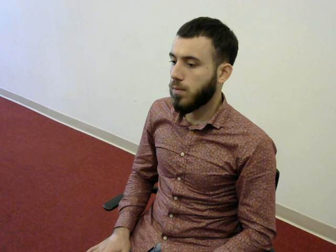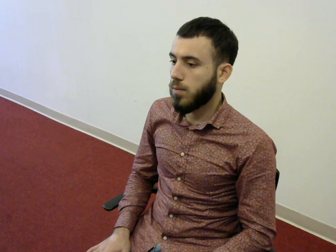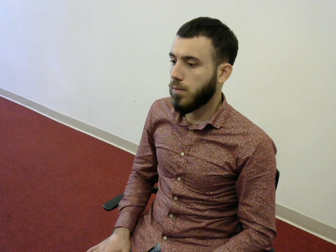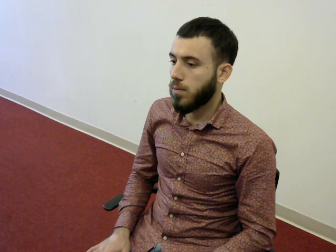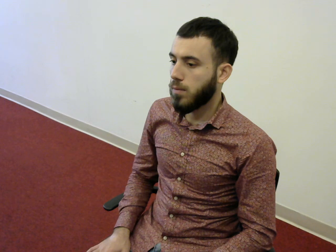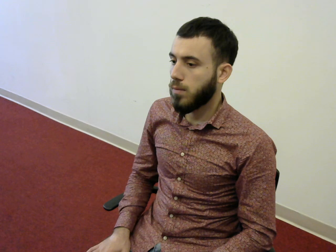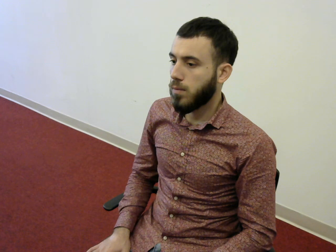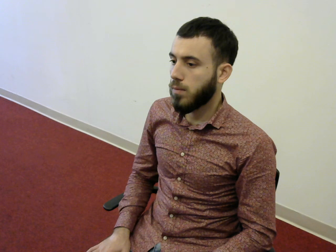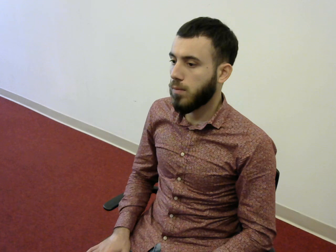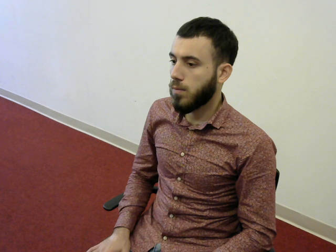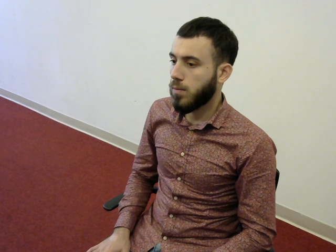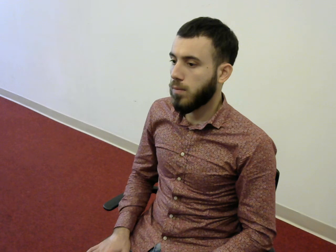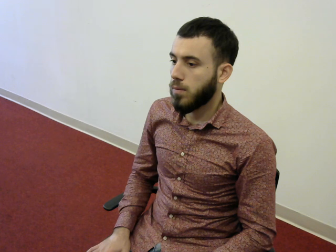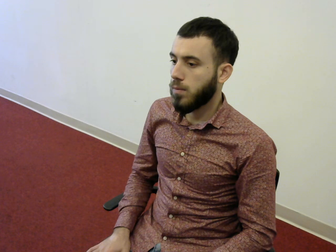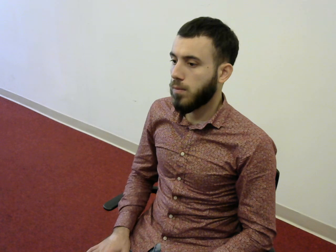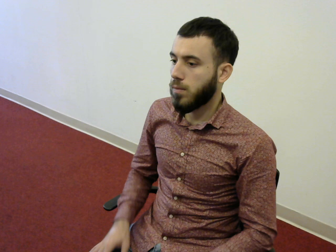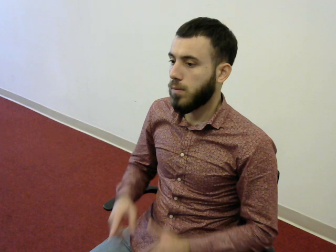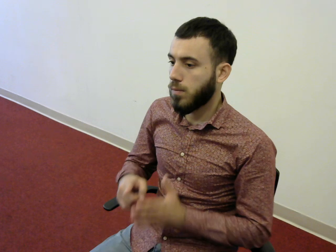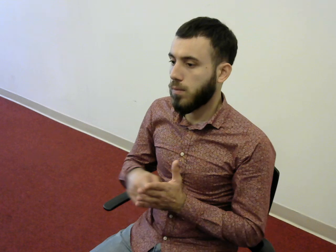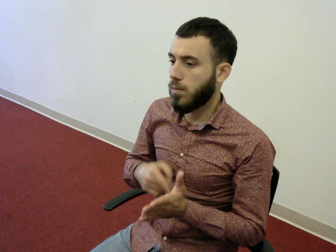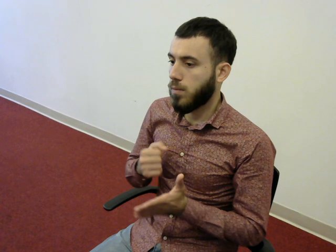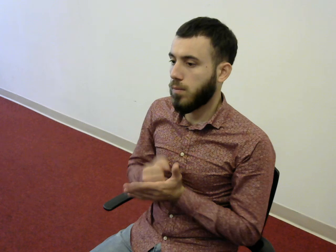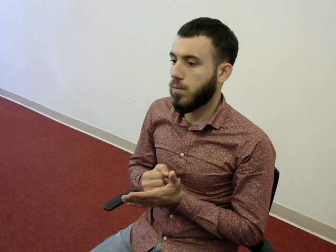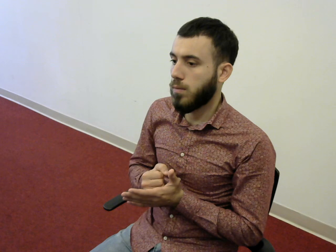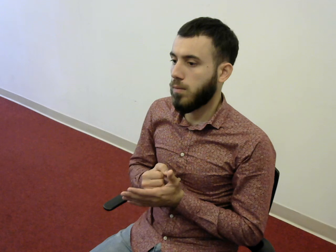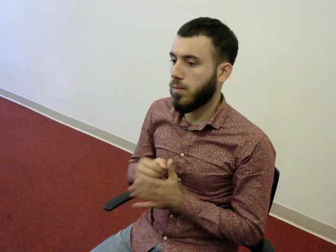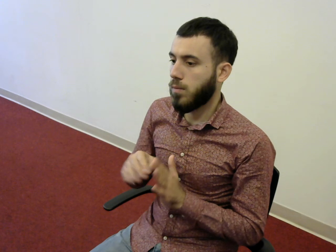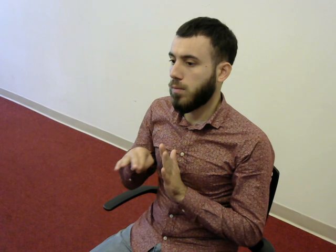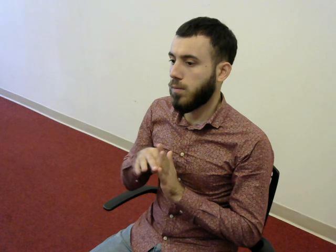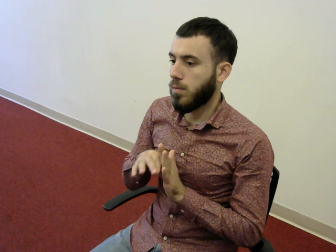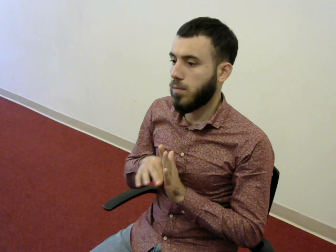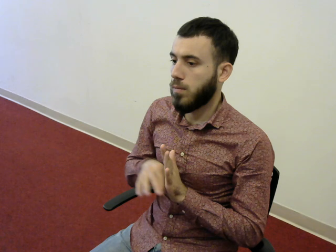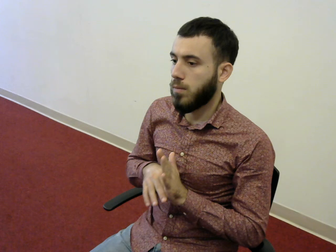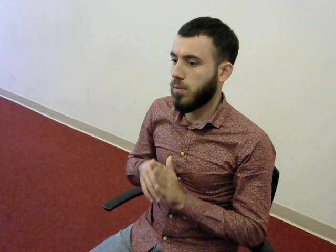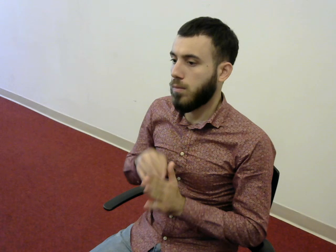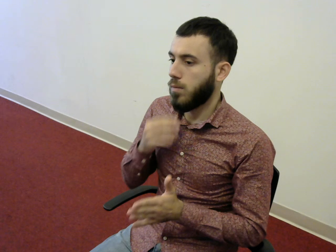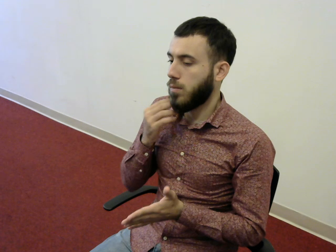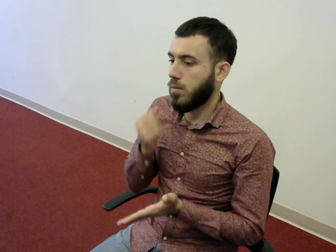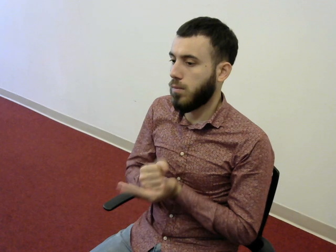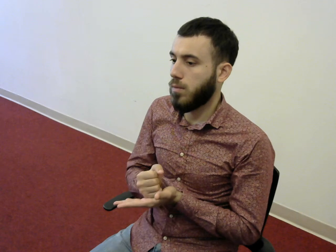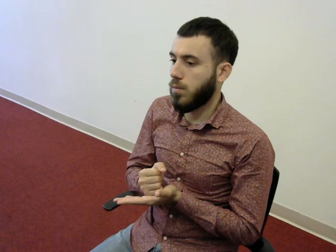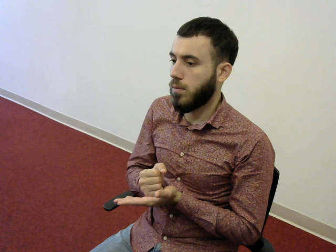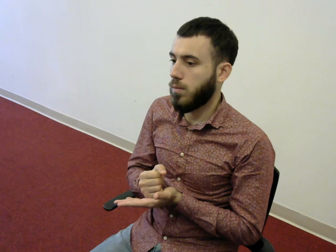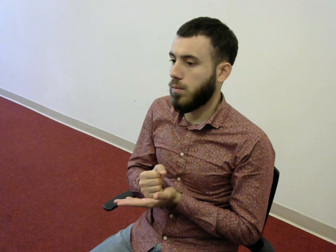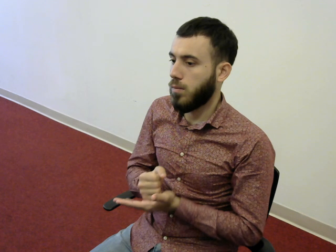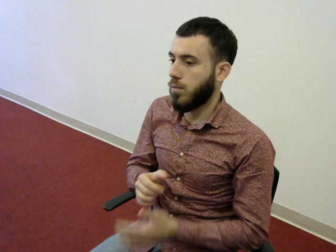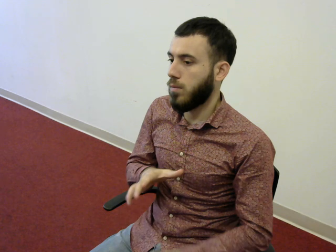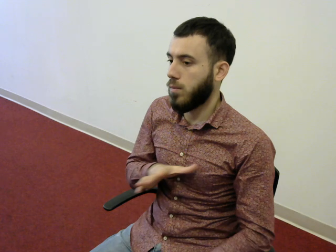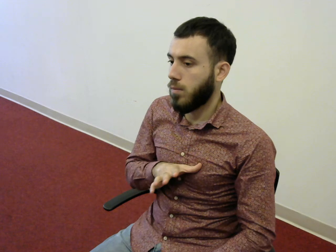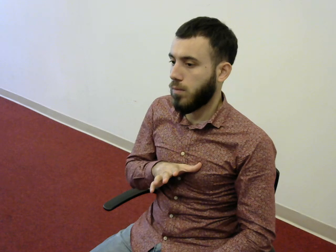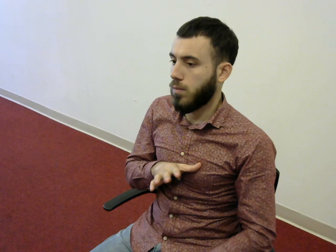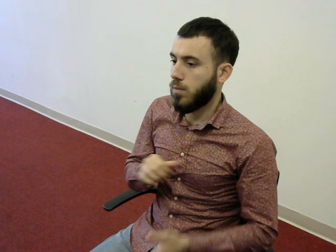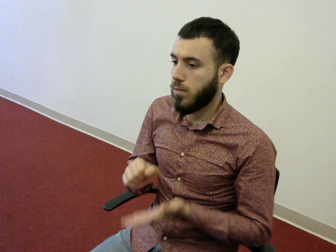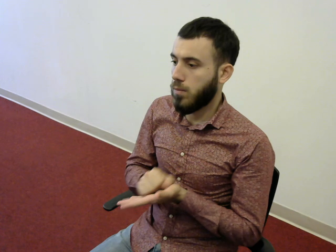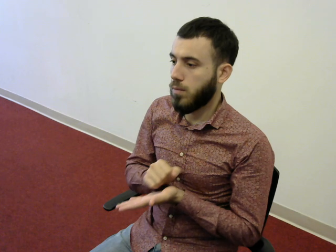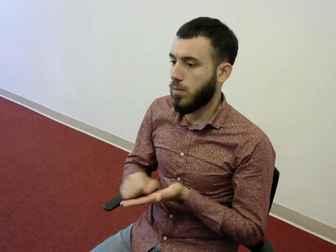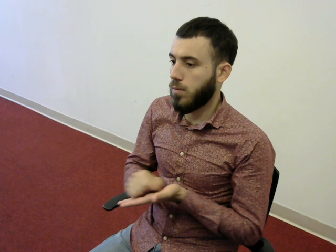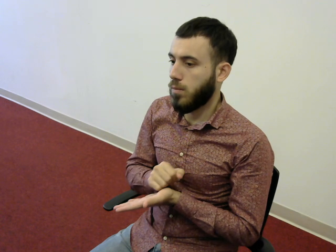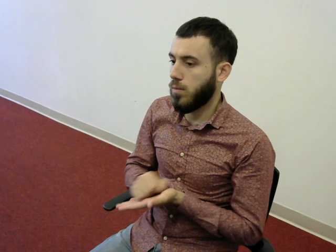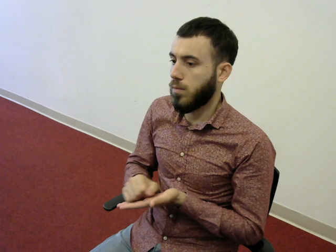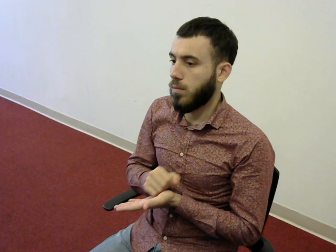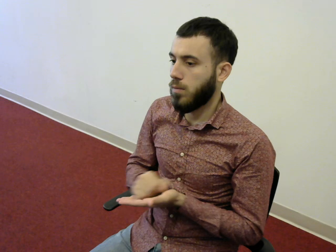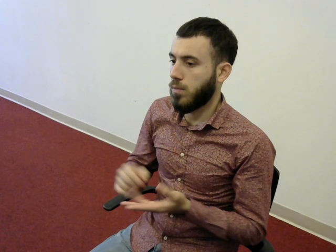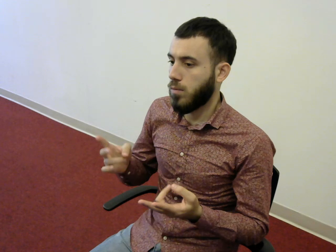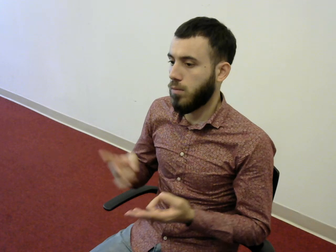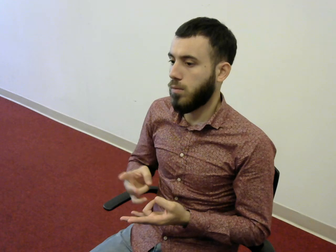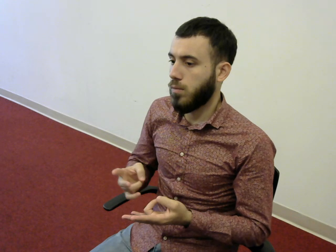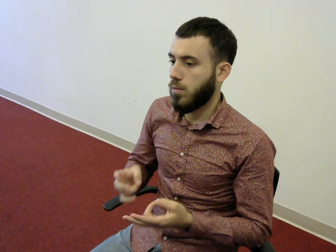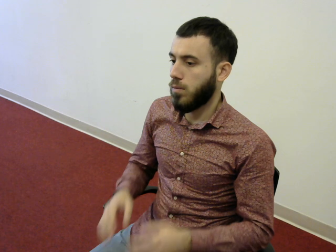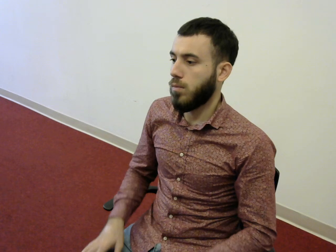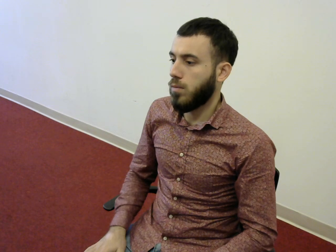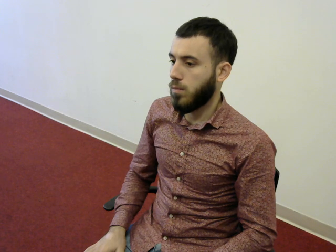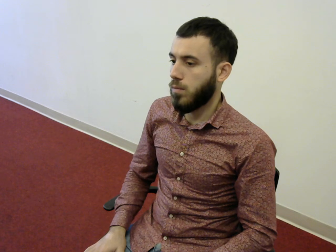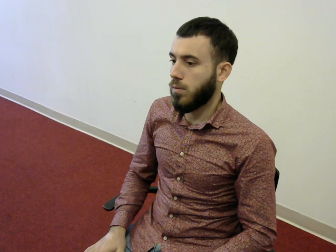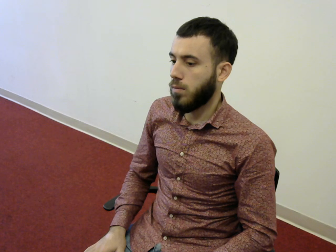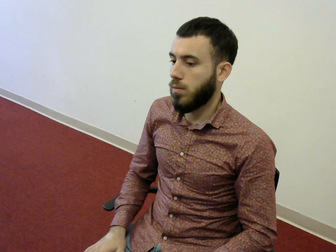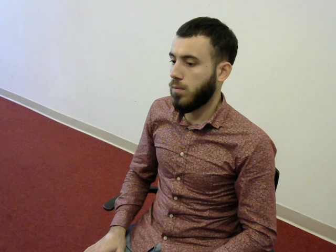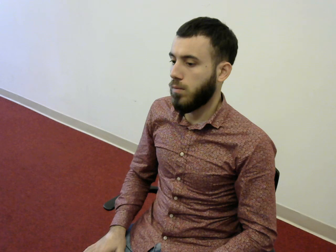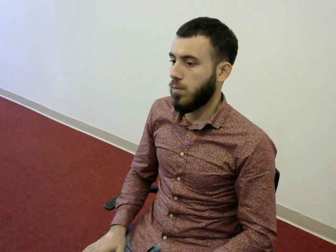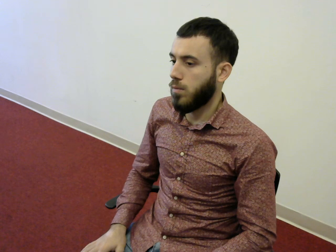Notarial qaydada təsdiq olunmuş sənədlər lazımdır